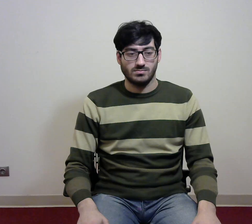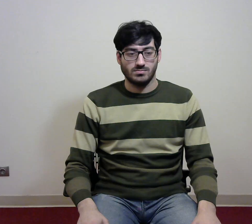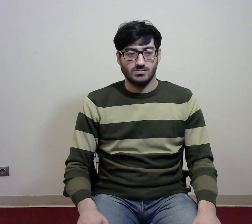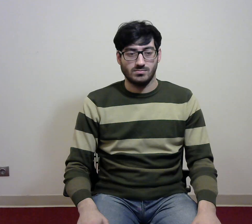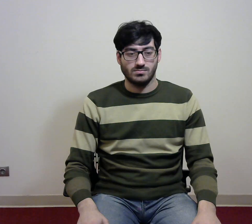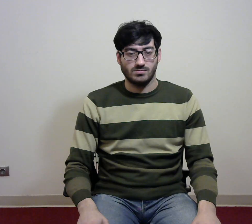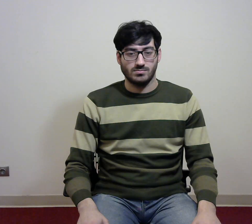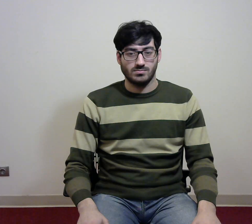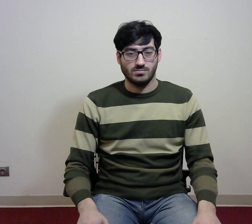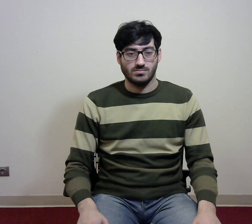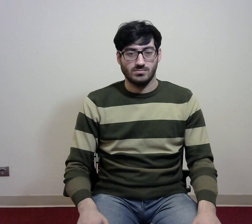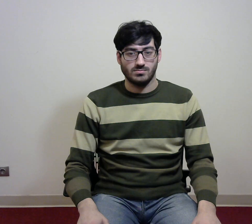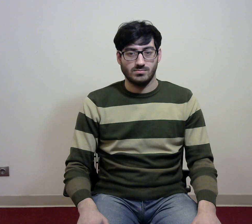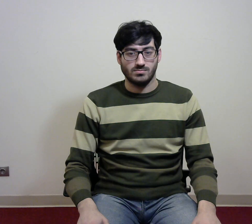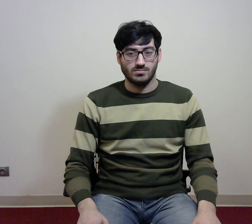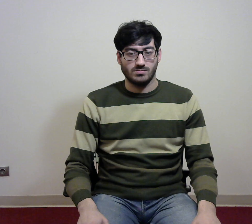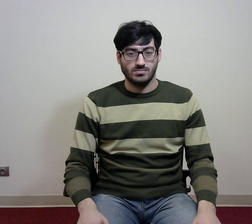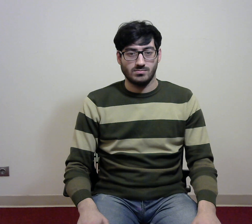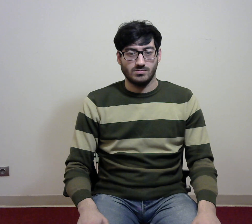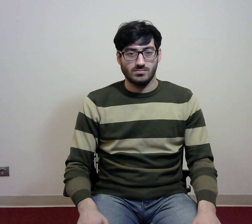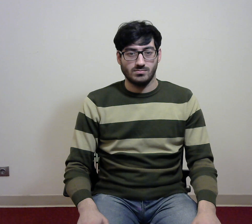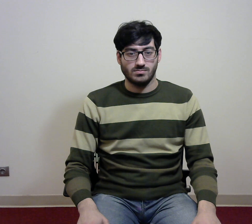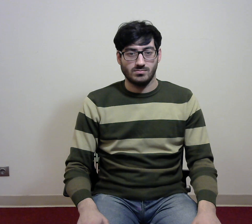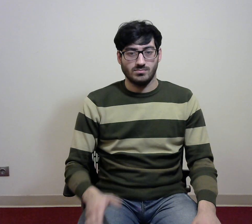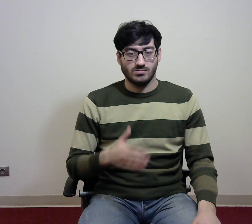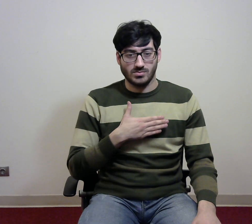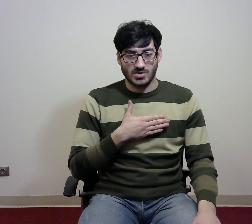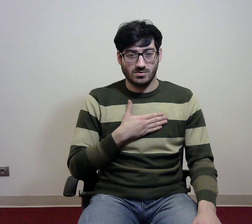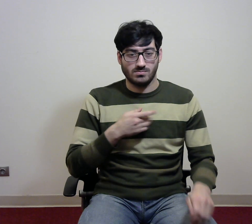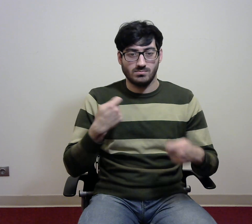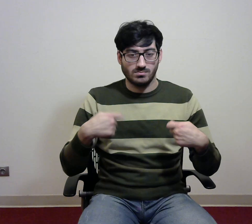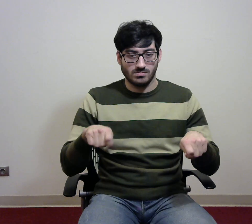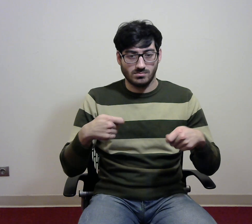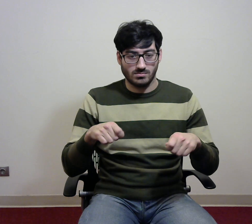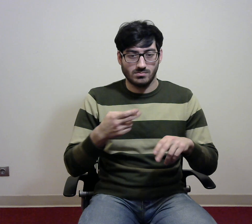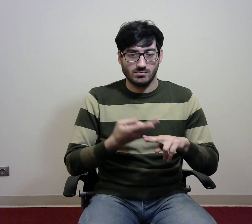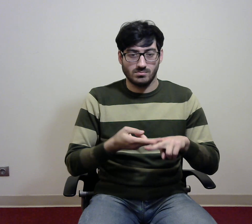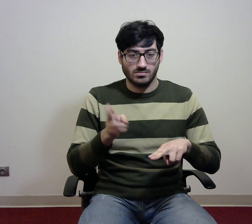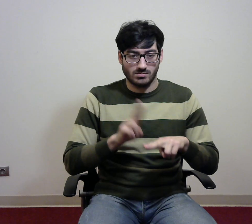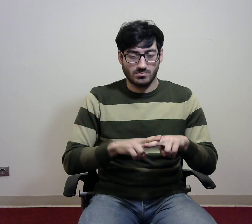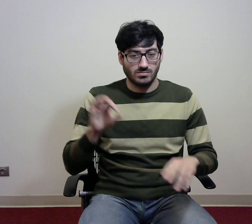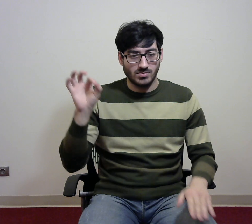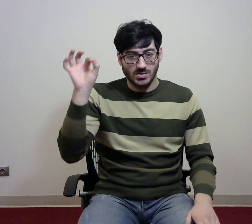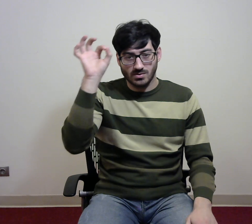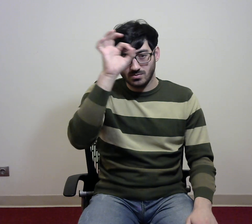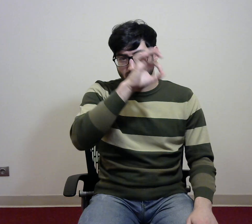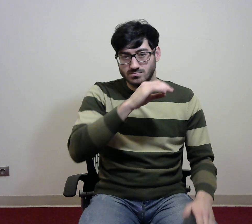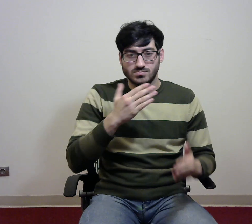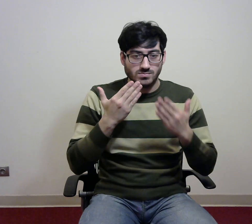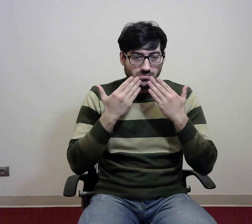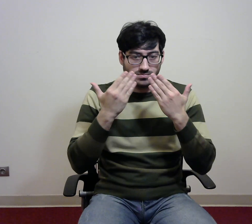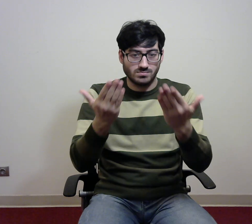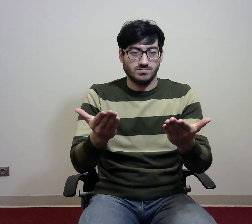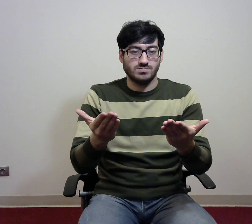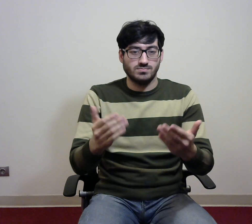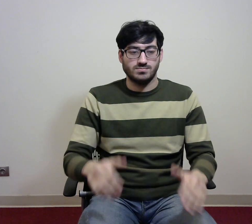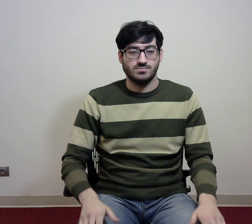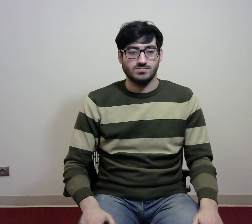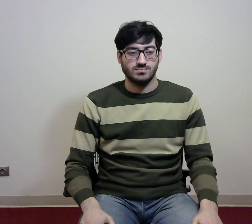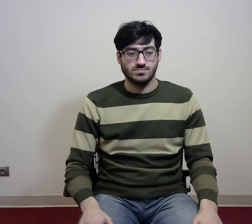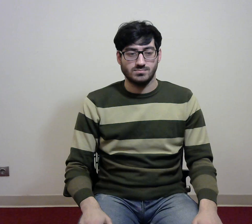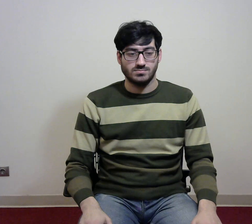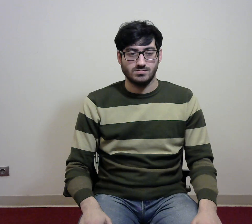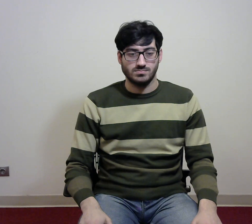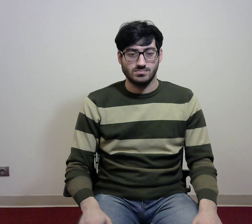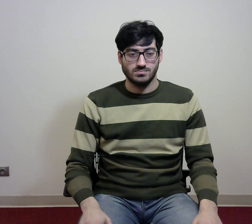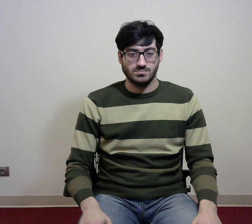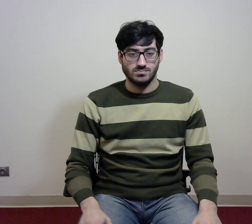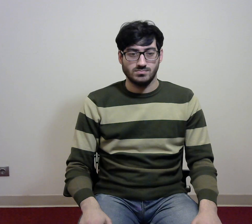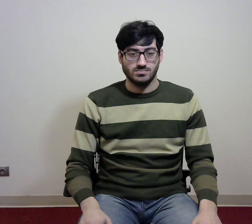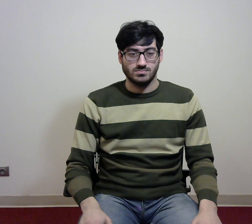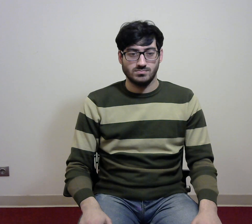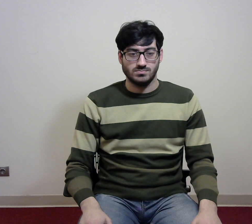Mən satıcıdan bu barədə soruşdum